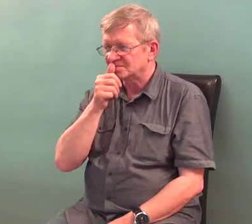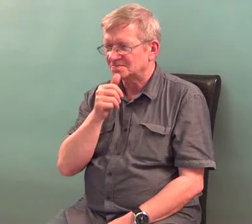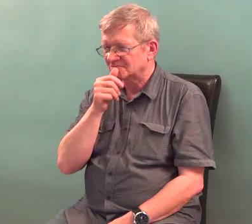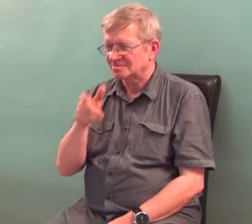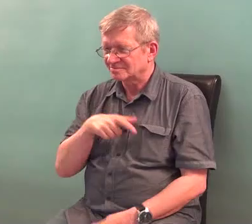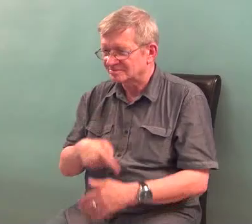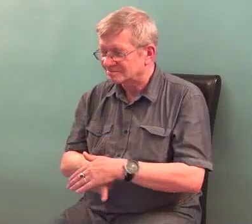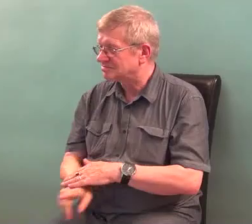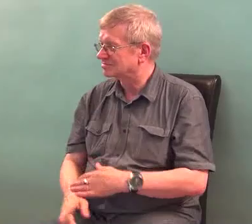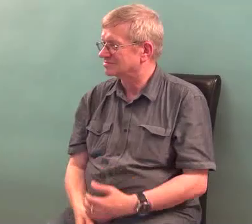We dwóch uciekniemy.